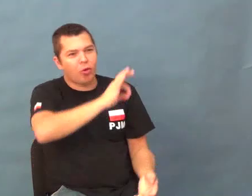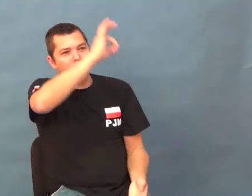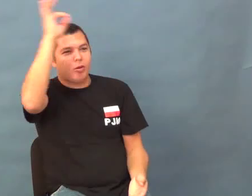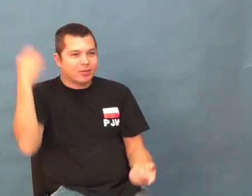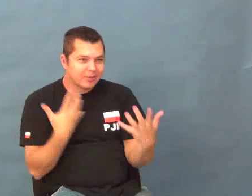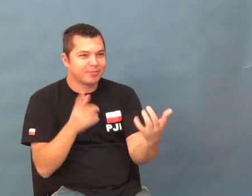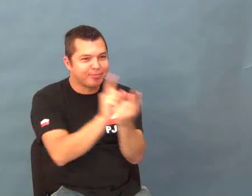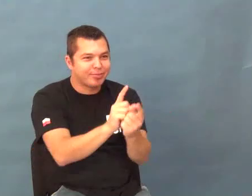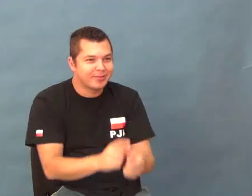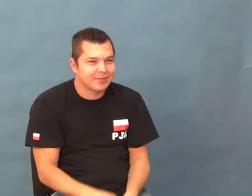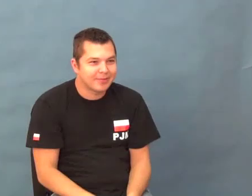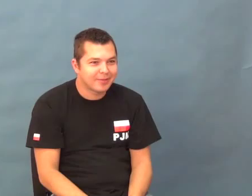Długo... chcę się spotkać.